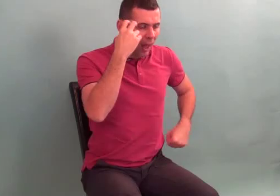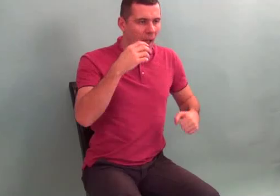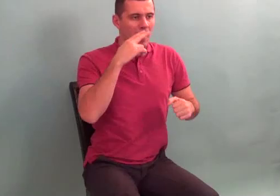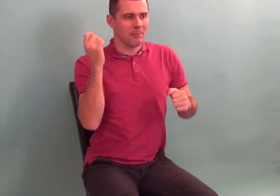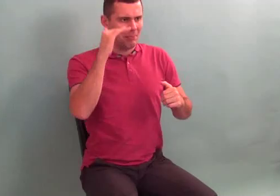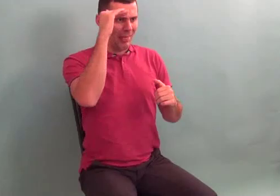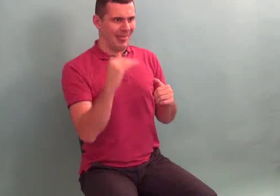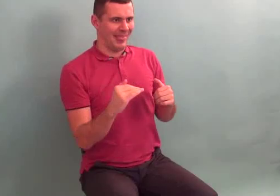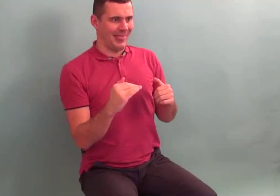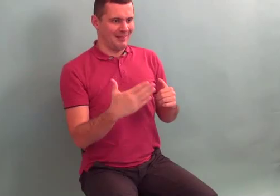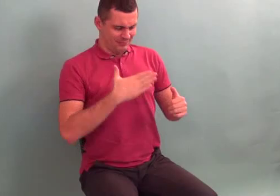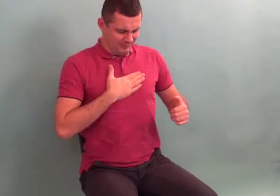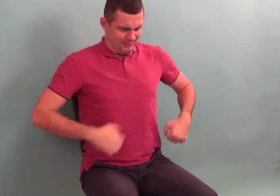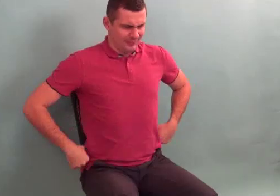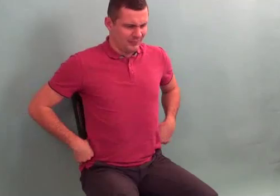Charlie Chaplin jest mały, sięga mu do klatki piersiowej.